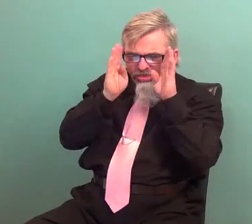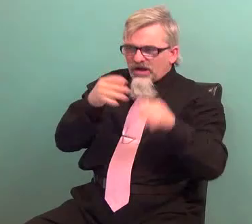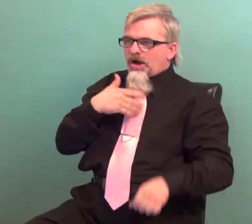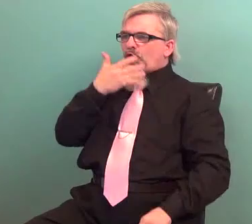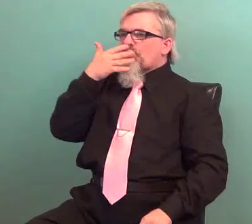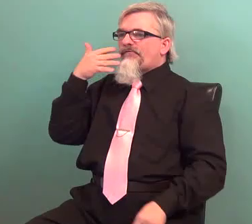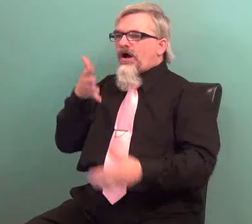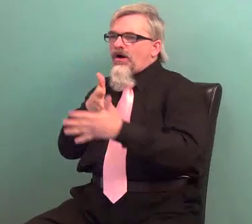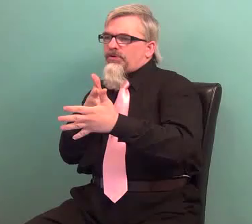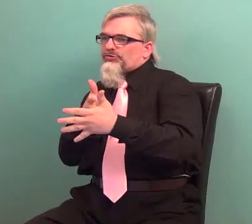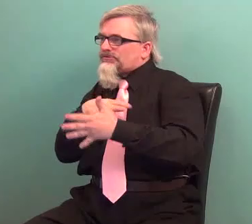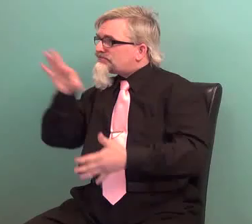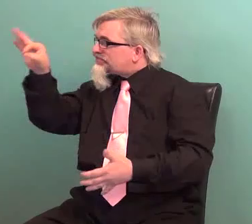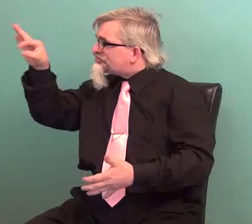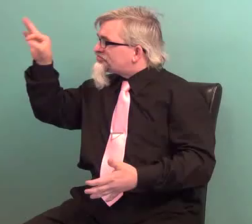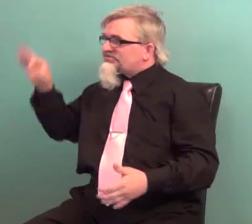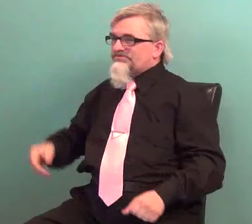Ja mam kolorowo, mogę oceniać i wybierać.